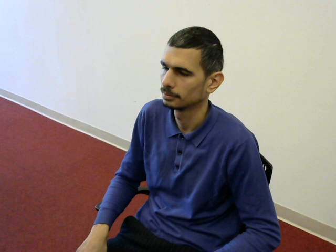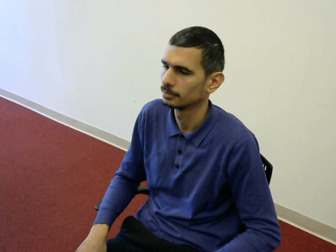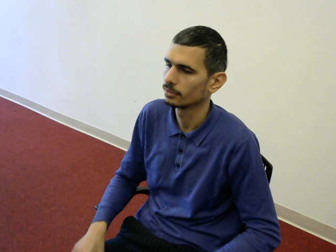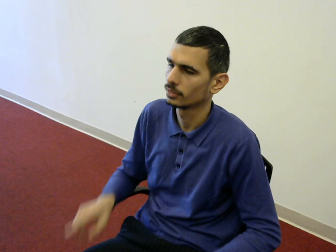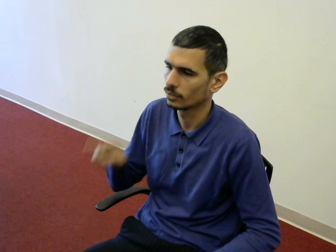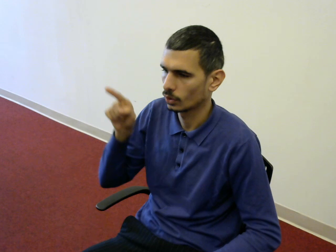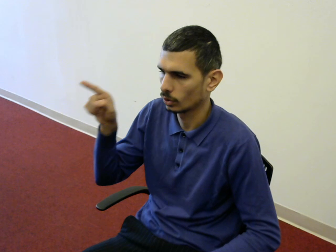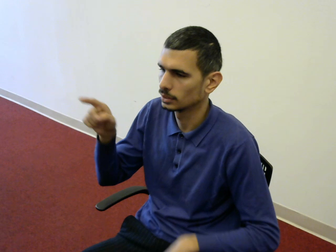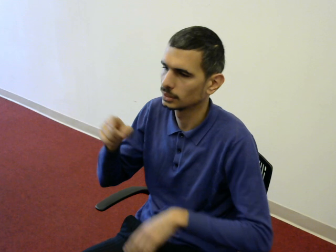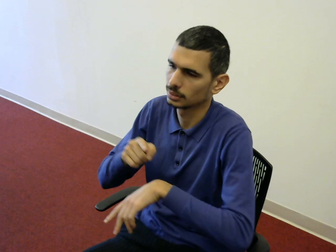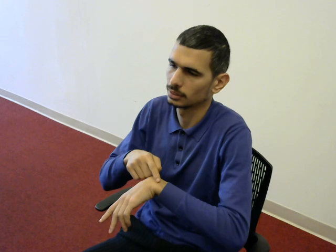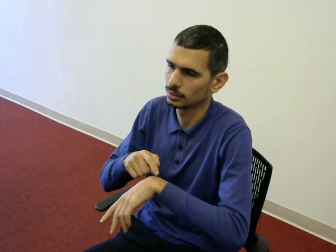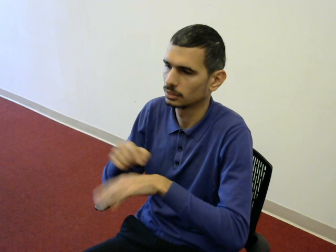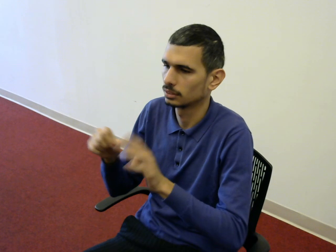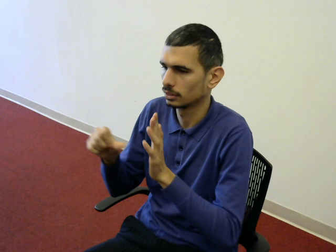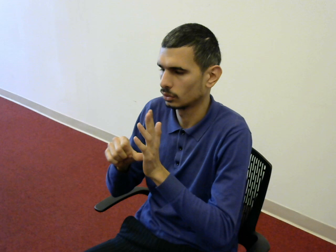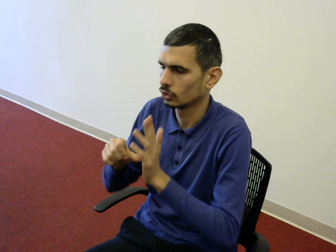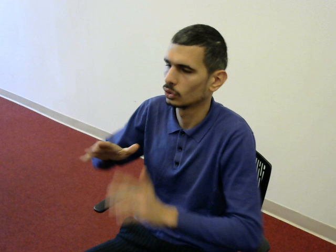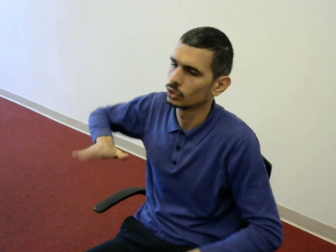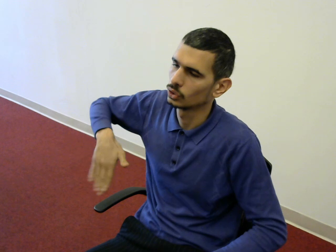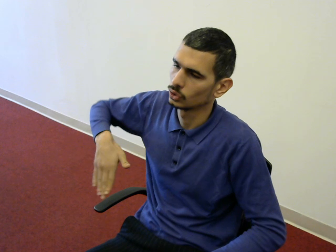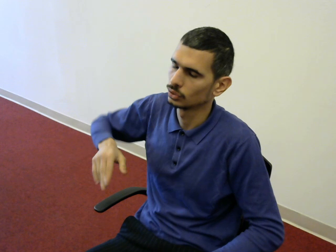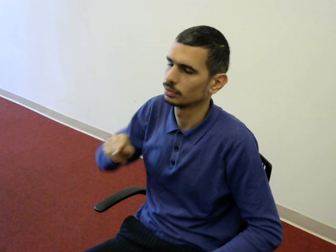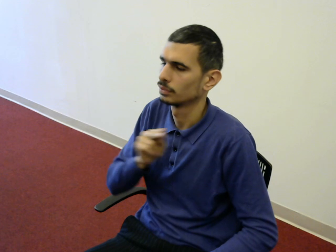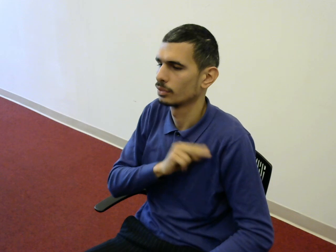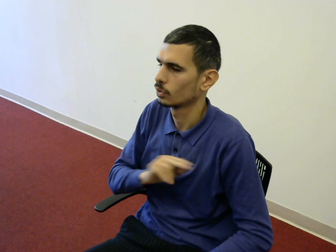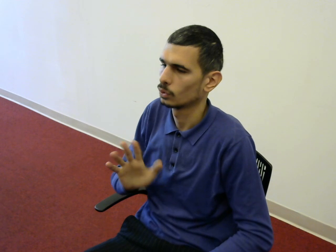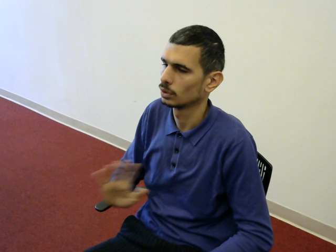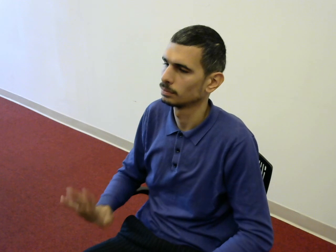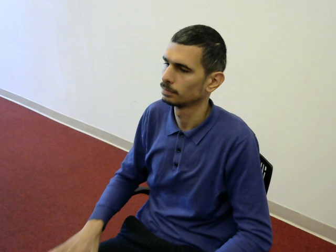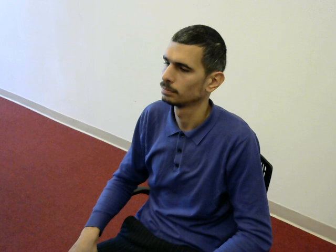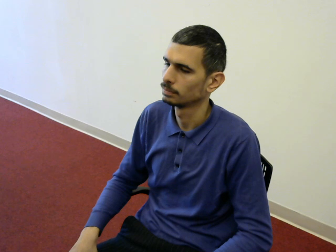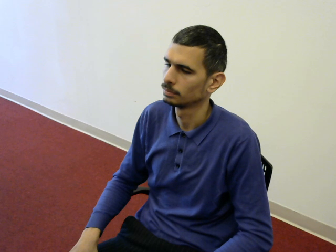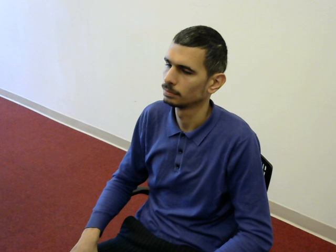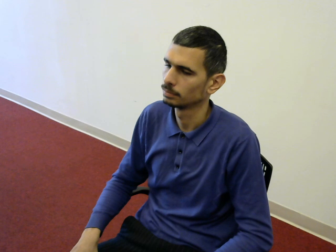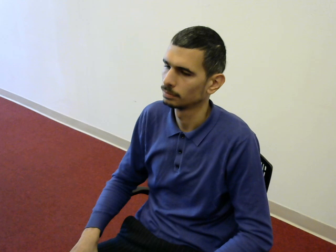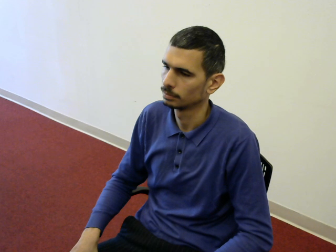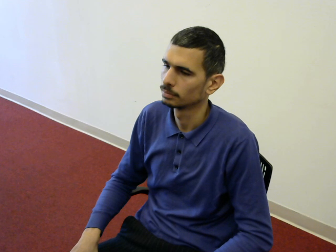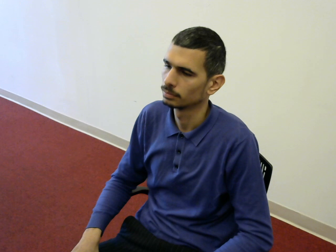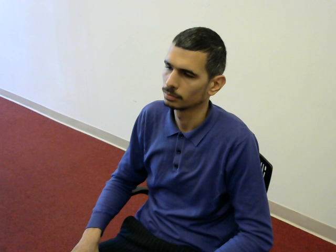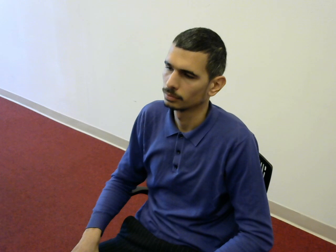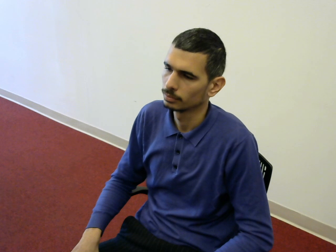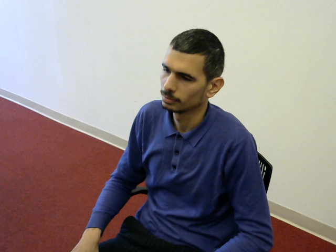O saat 6-dan sonra işləmir